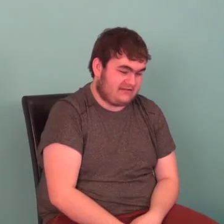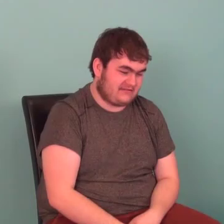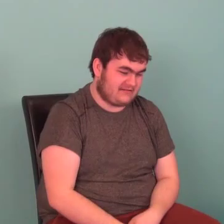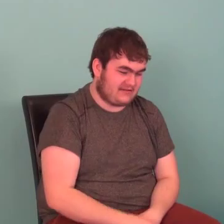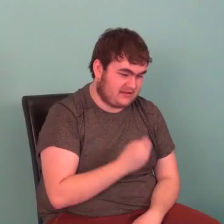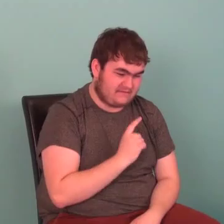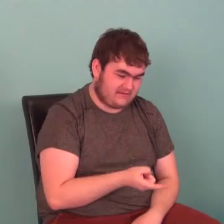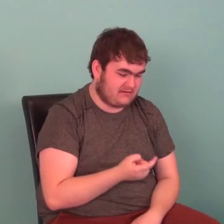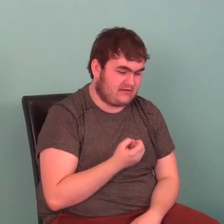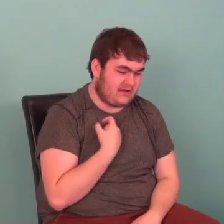Jeść nie wolno, pić alkoholu też nie.